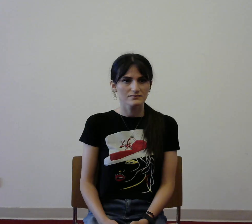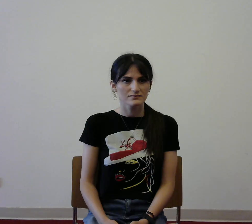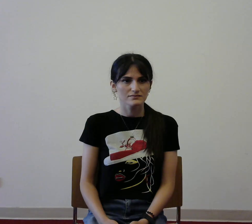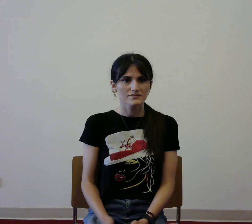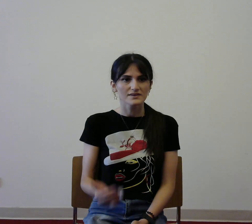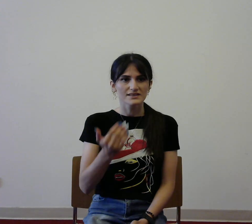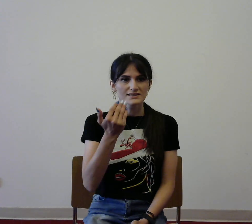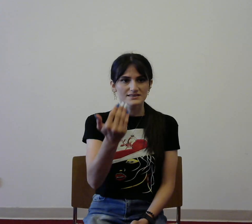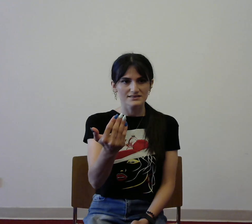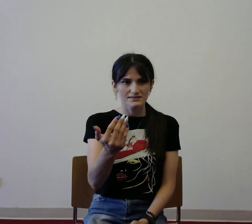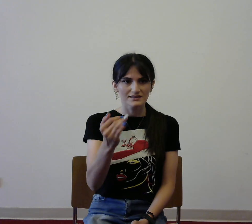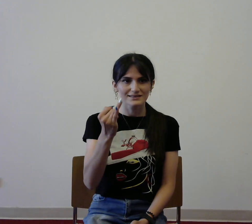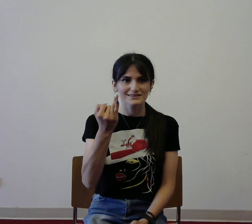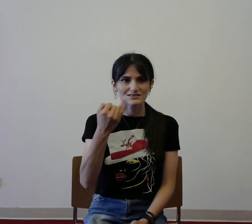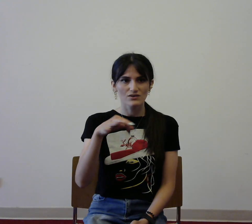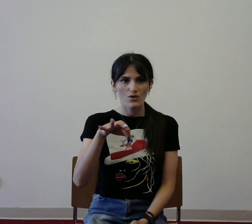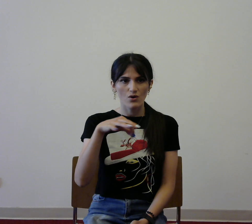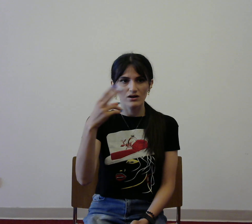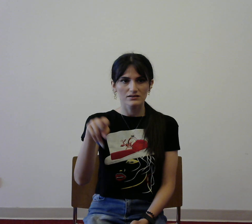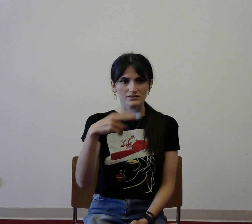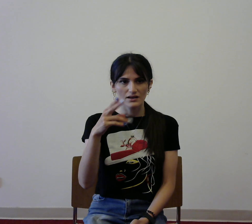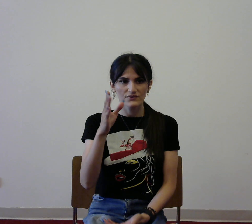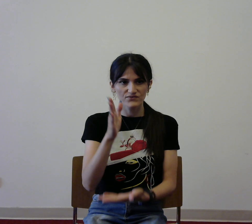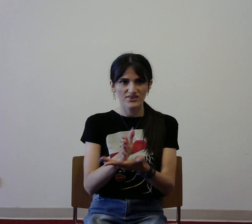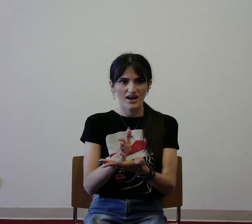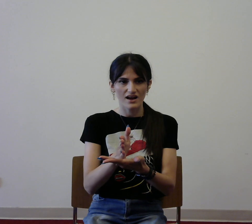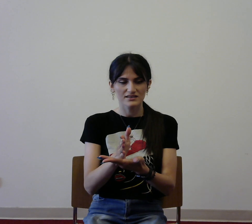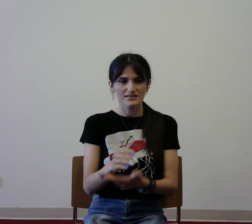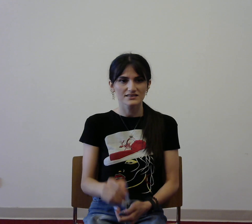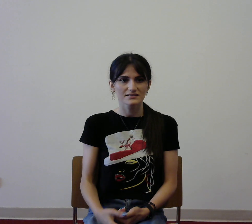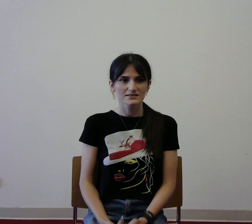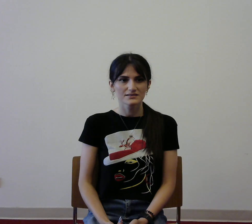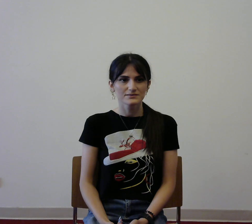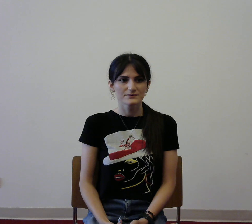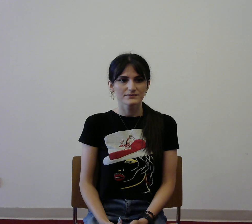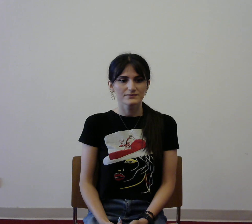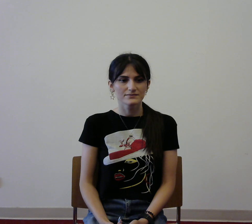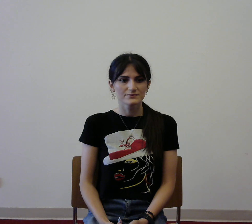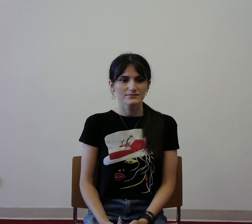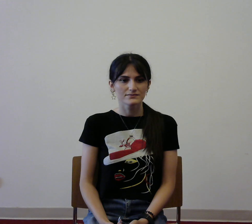Sizdə yod varmı?